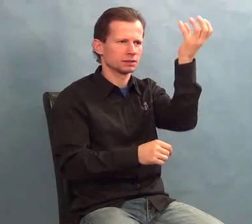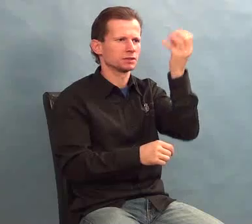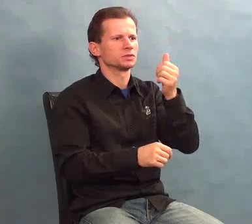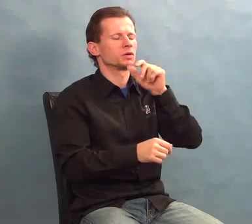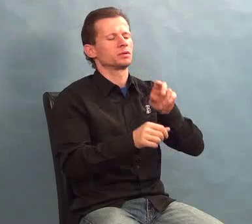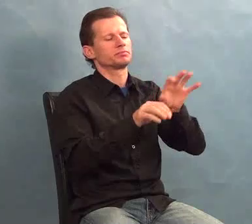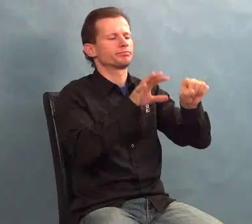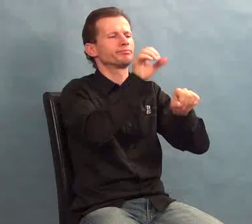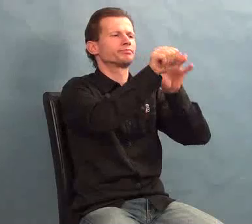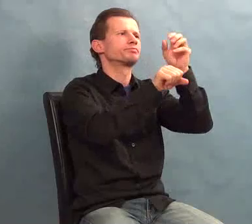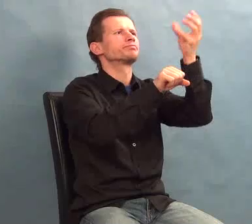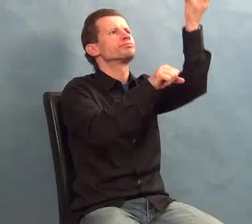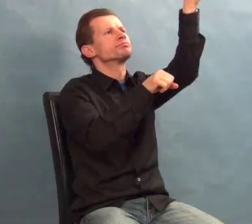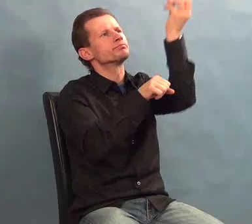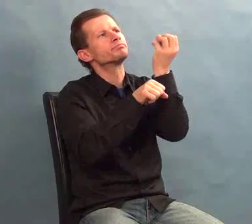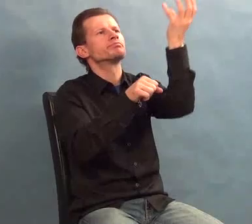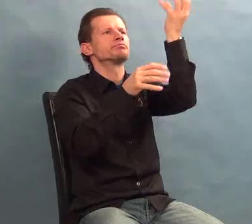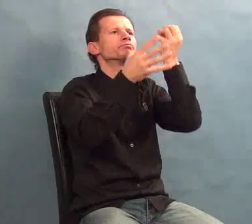Wchodzi na górę po drabinie i zrywa.